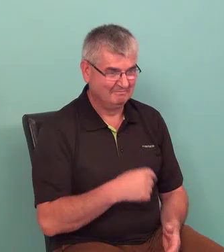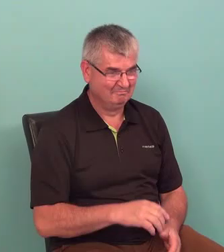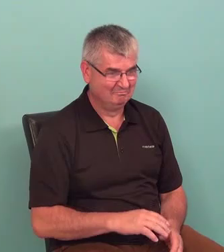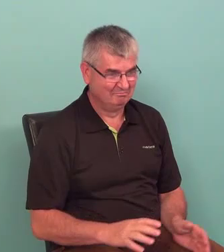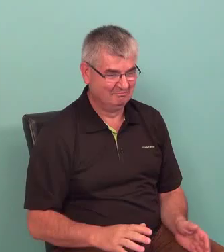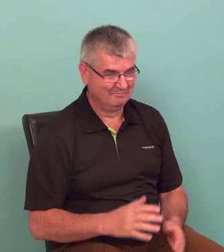Koniec.